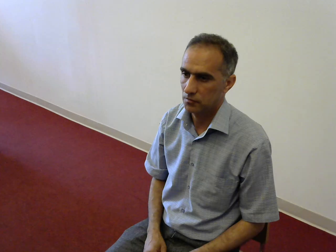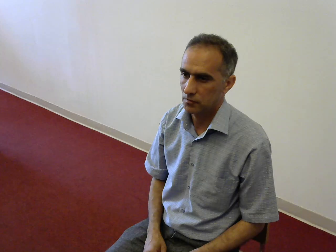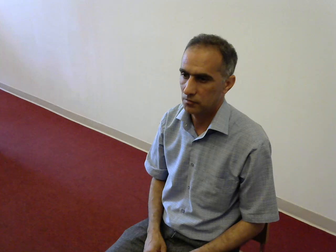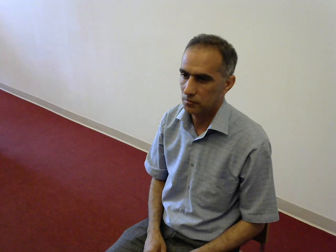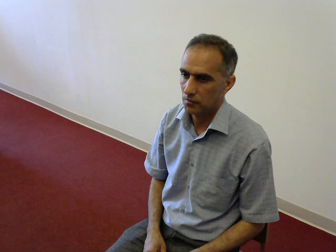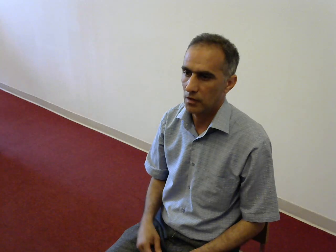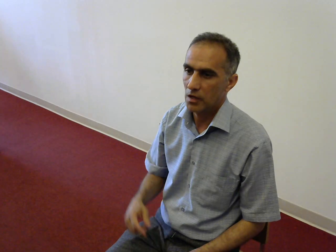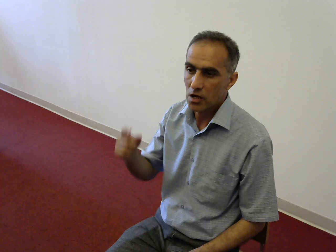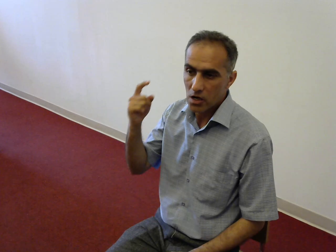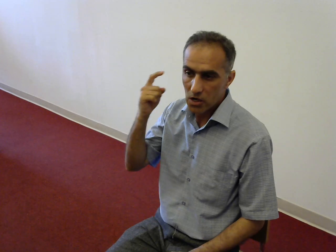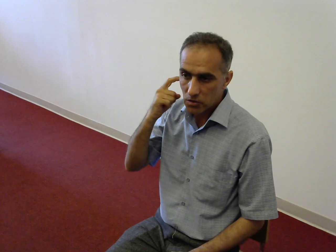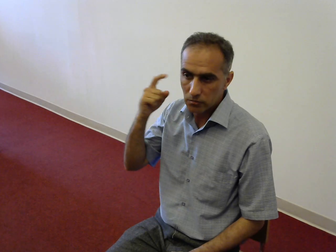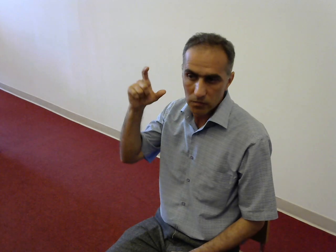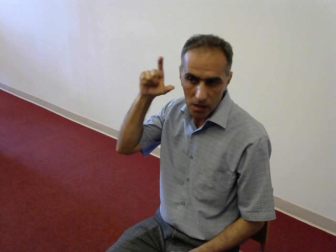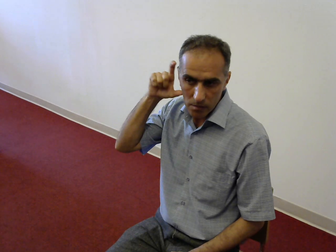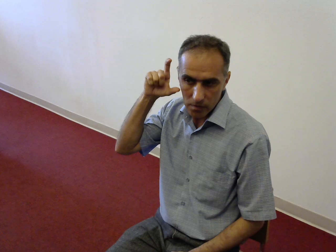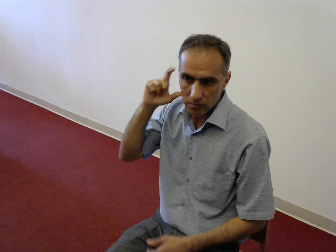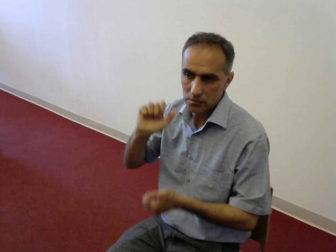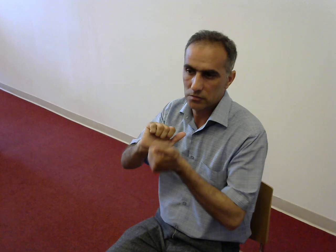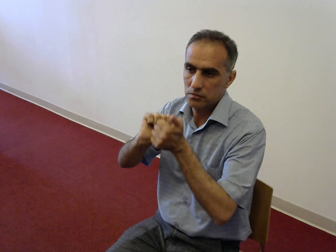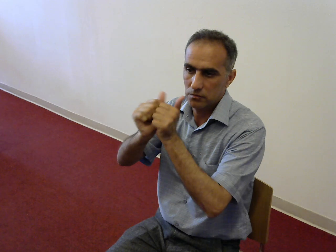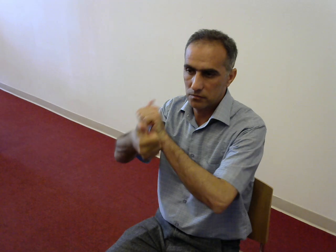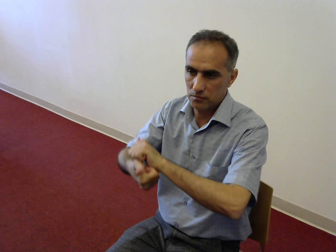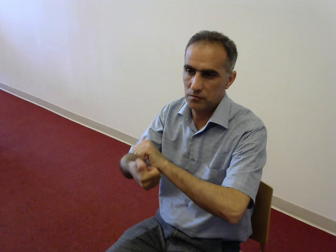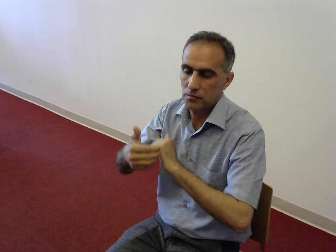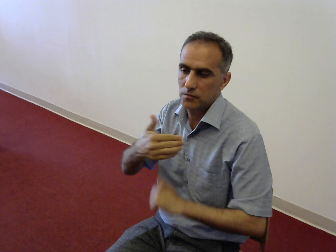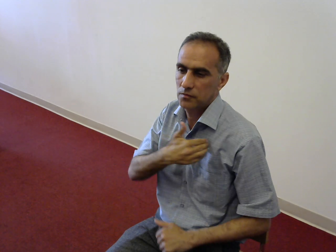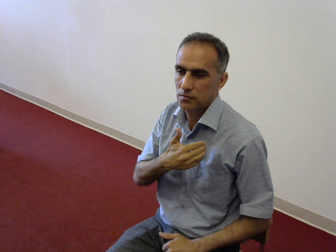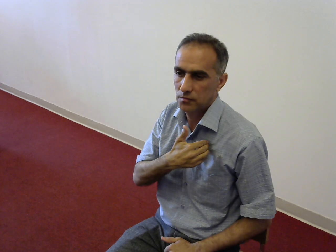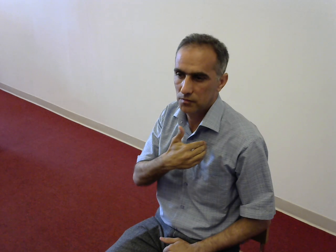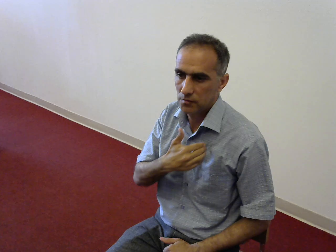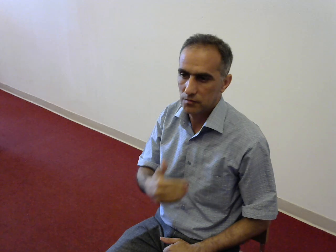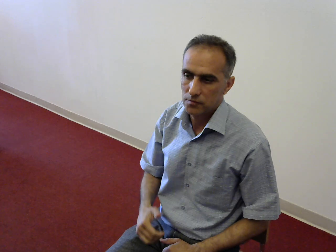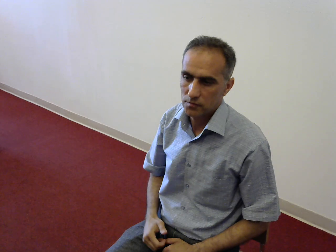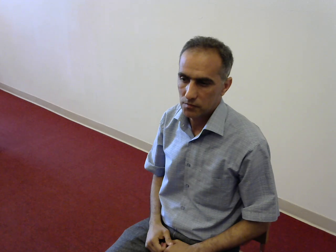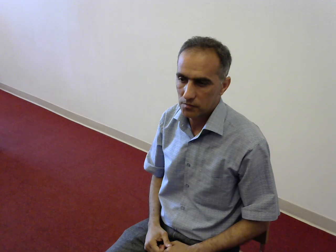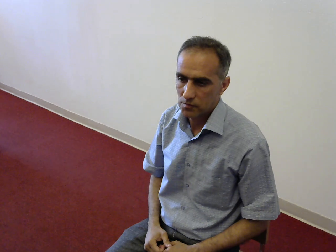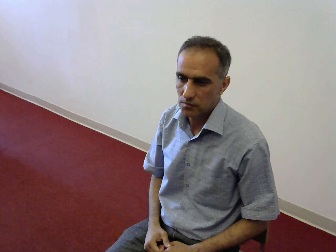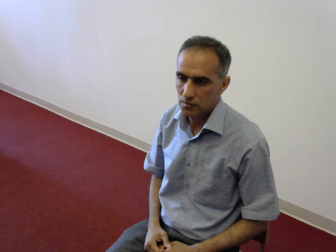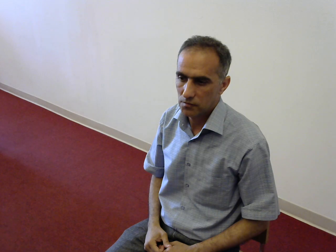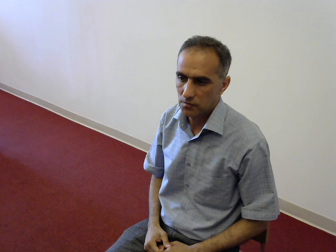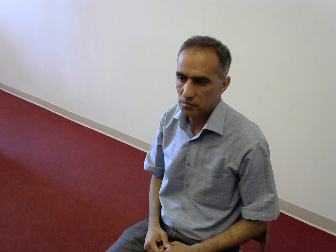Eşitmə aparatını dəyişmək istəyirəm